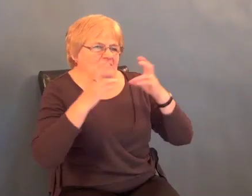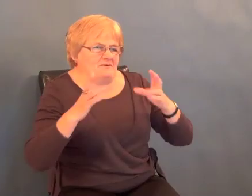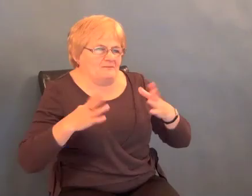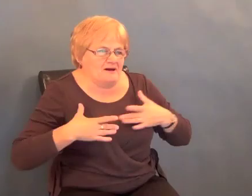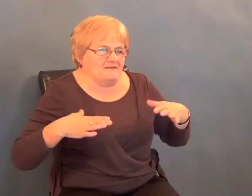Mam wolne.